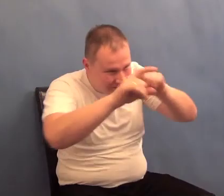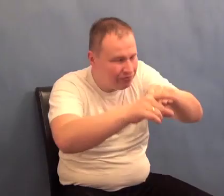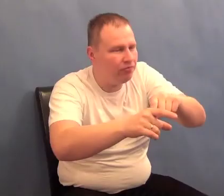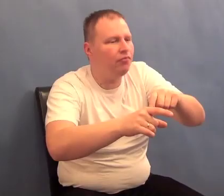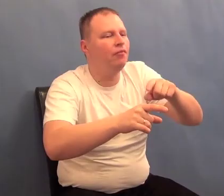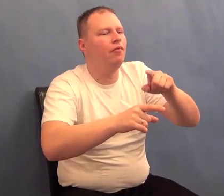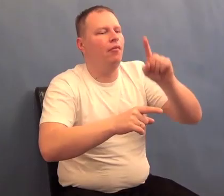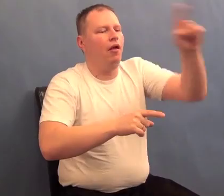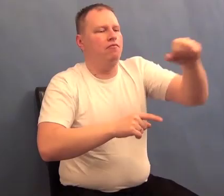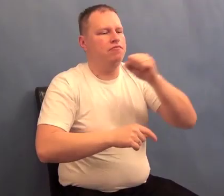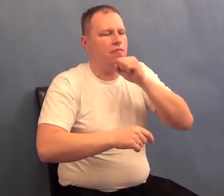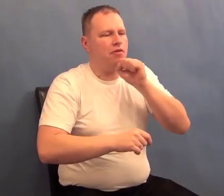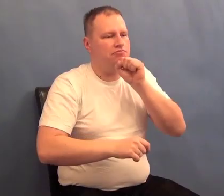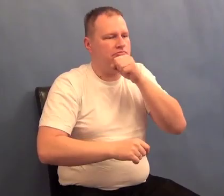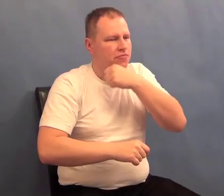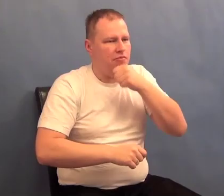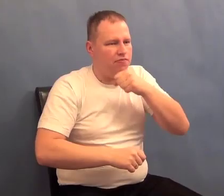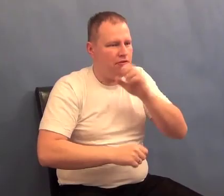A tam była stara babcia.